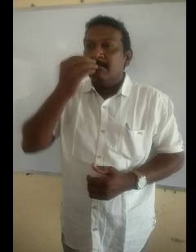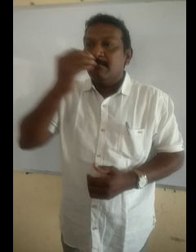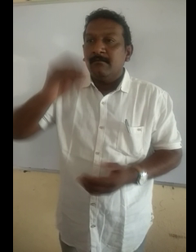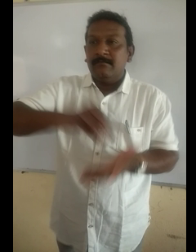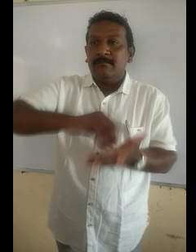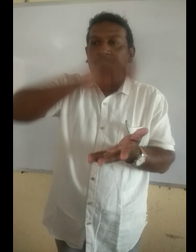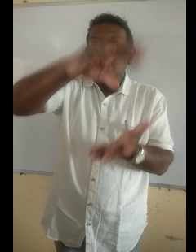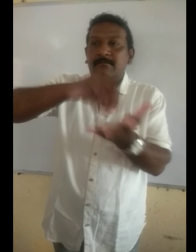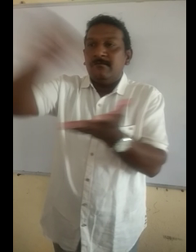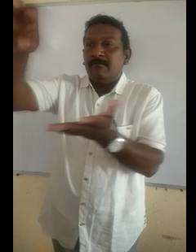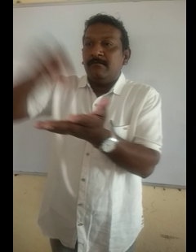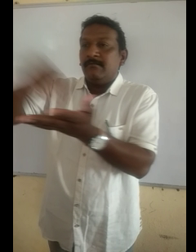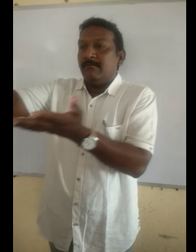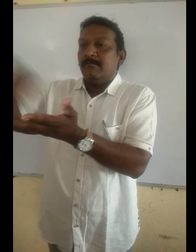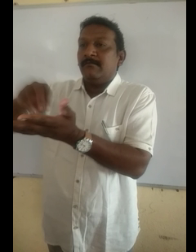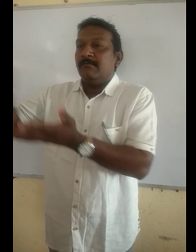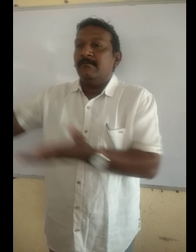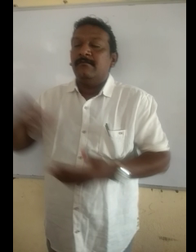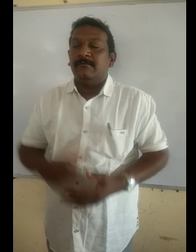serve the food